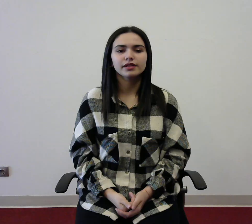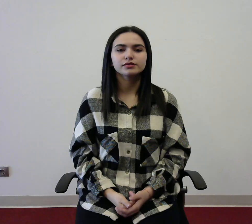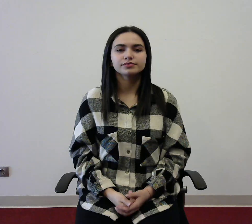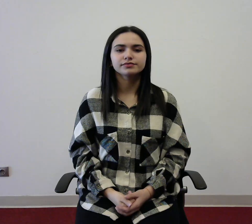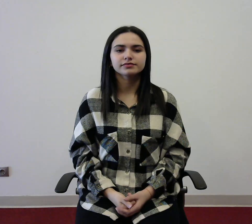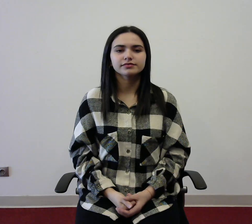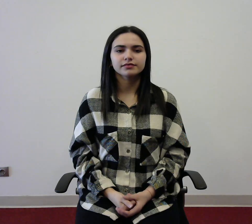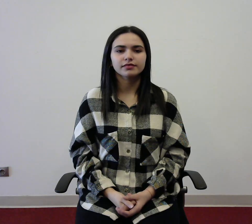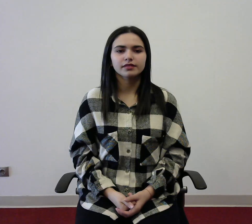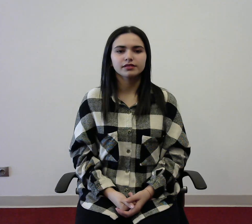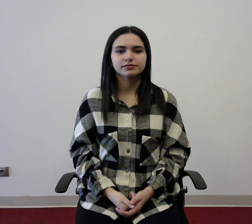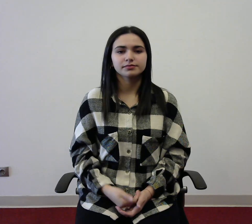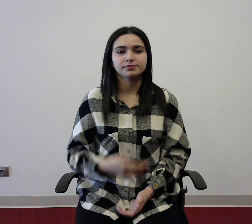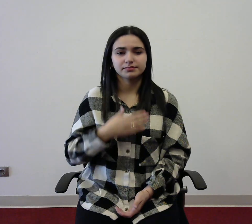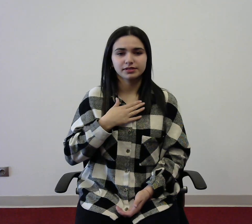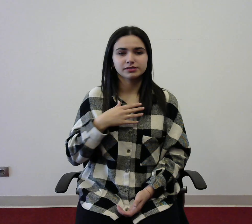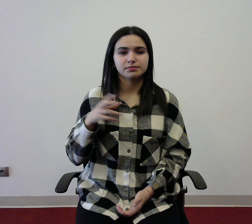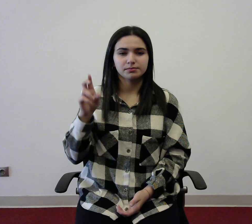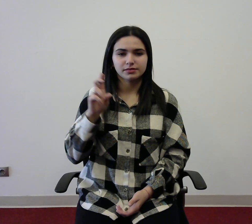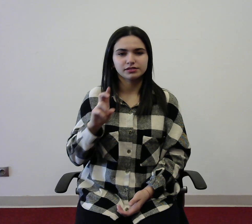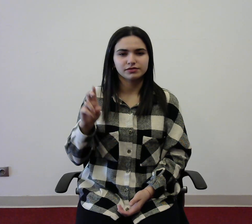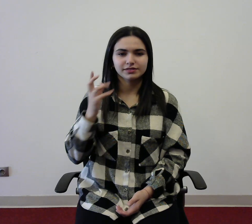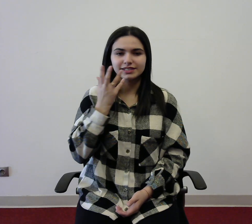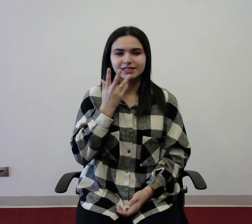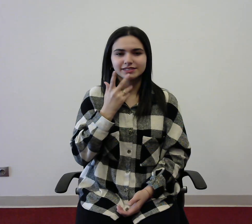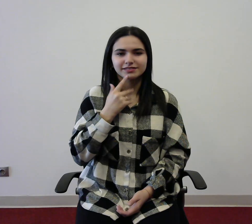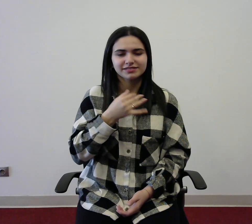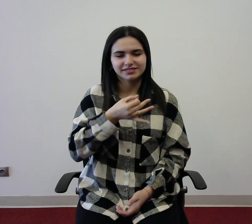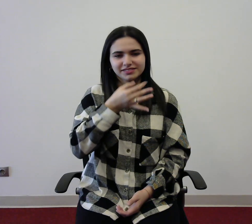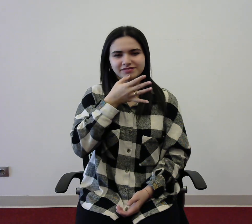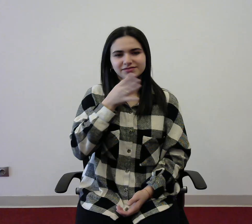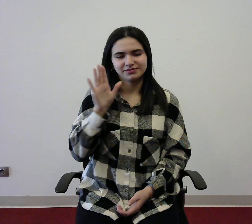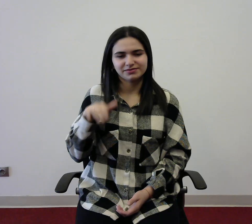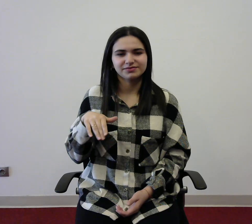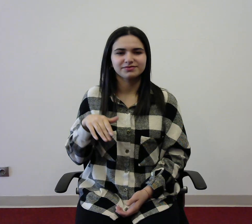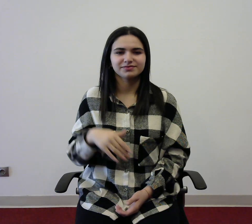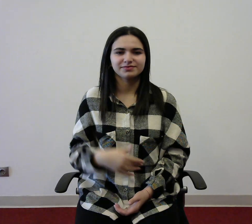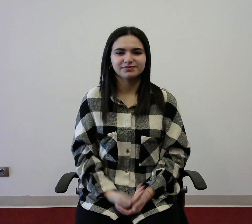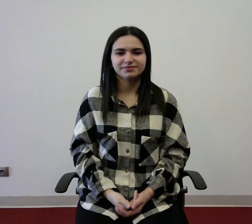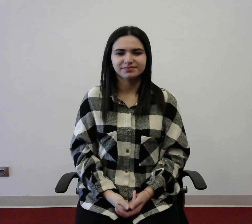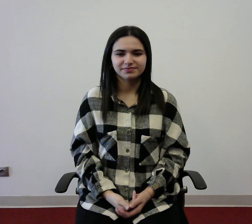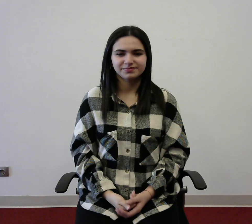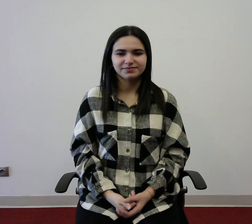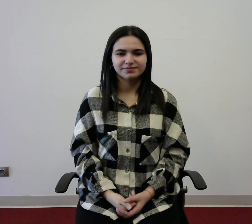Mənim bənövşəyi rəngdən xoşum gəlir